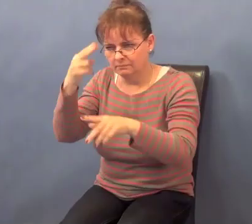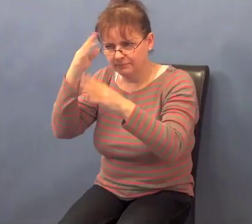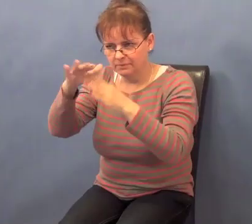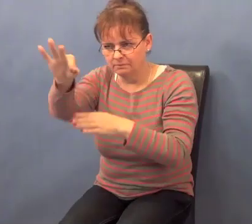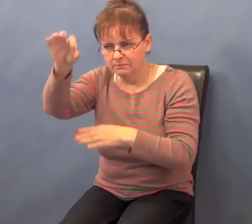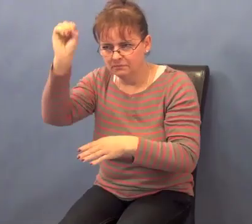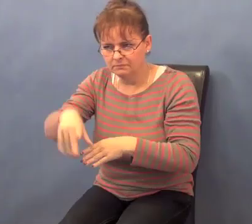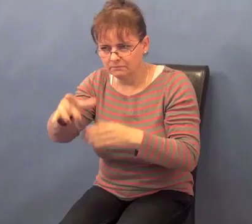Jest w twoim domu, to kłopotliwe.